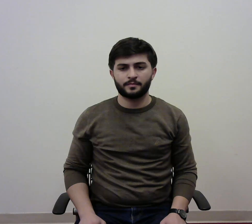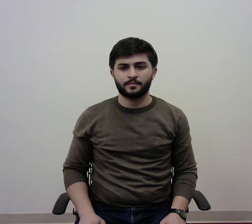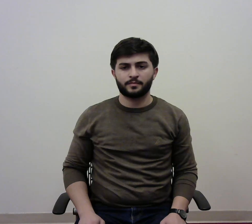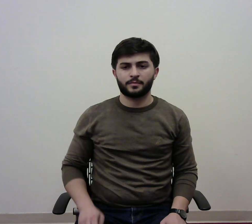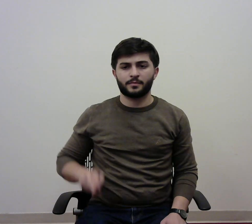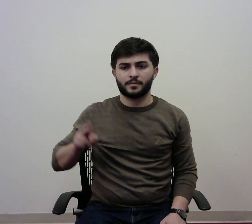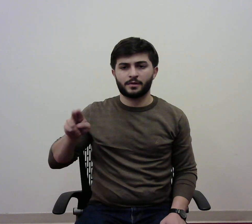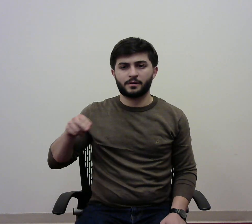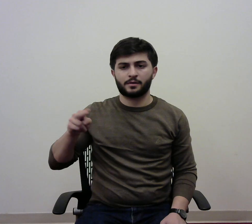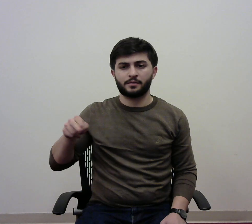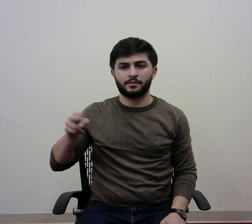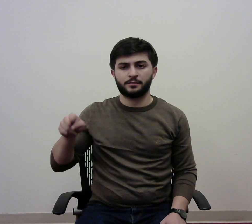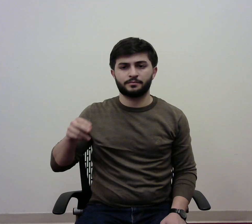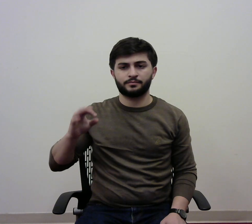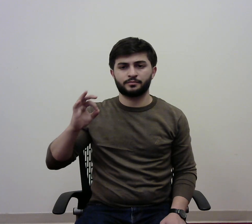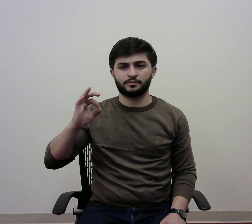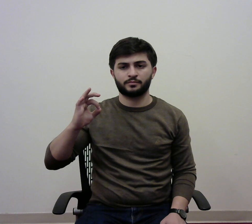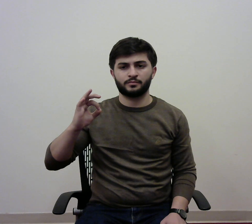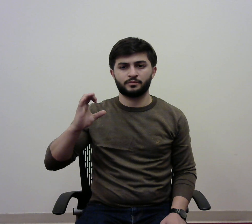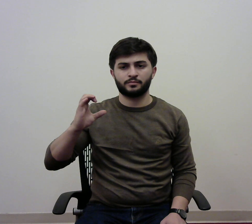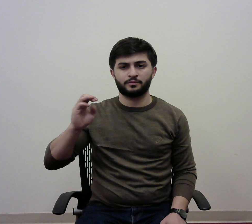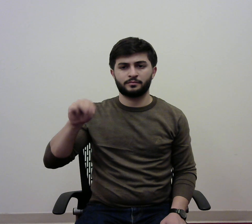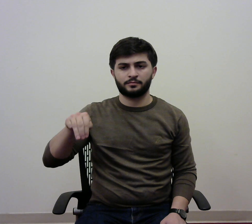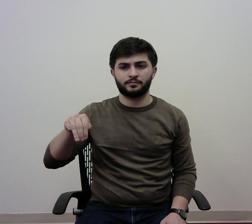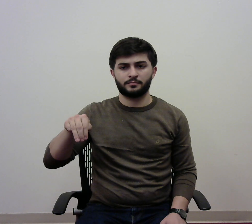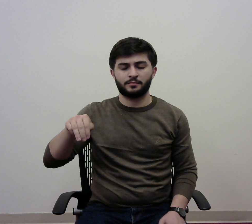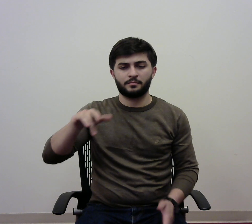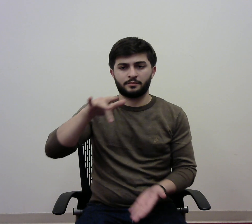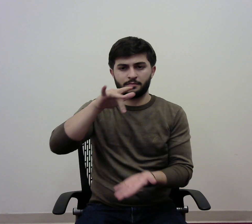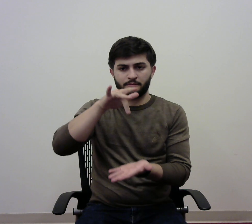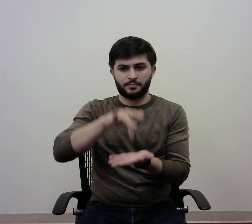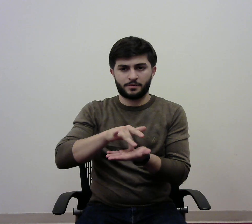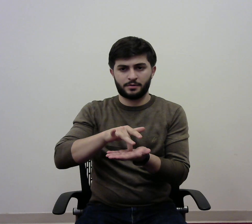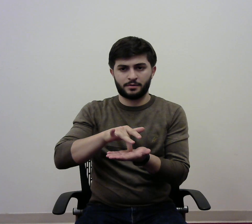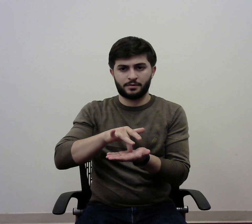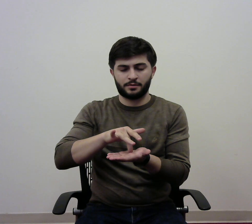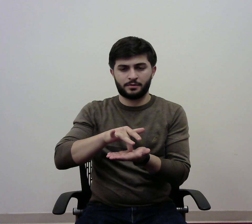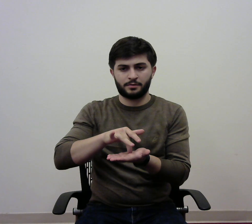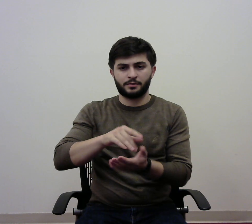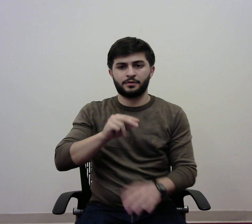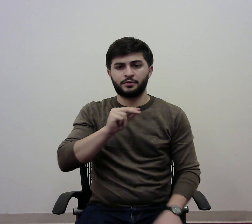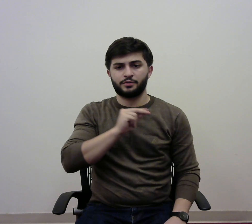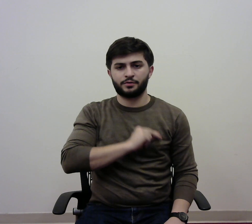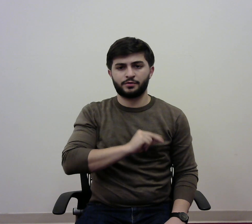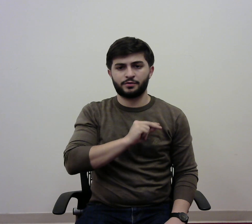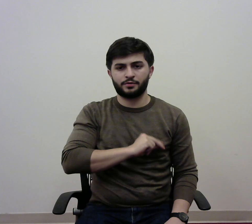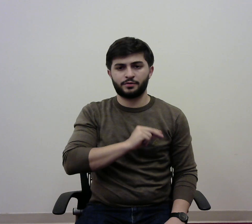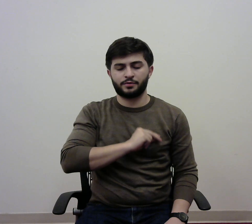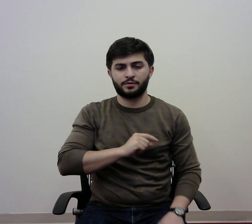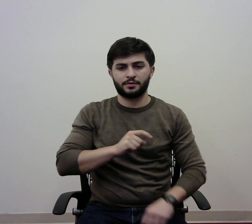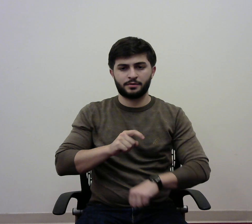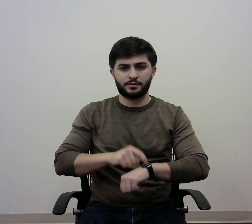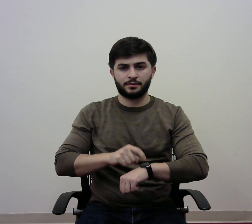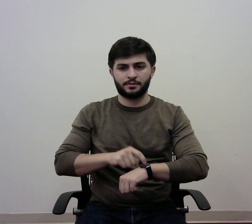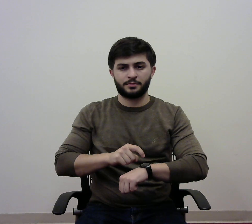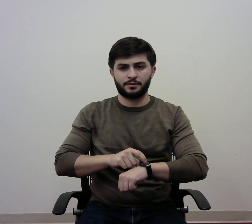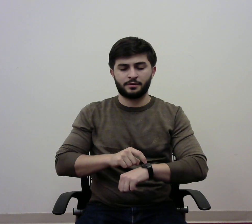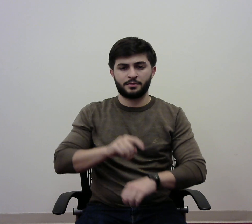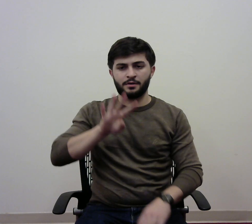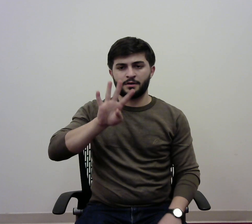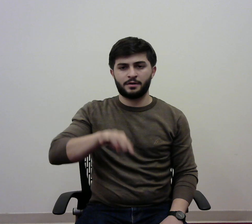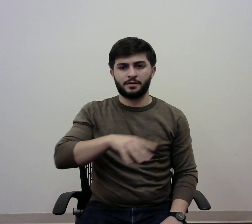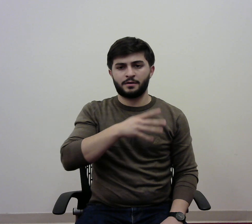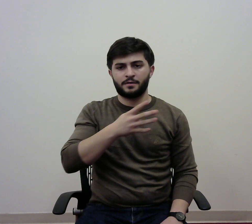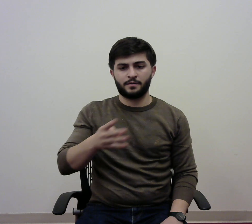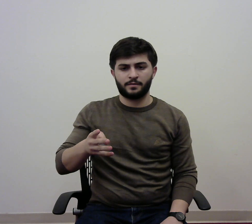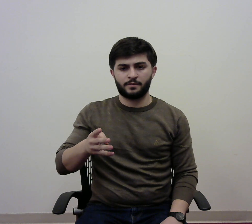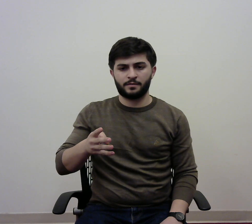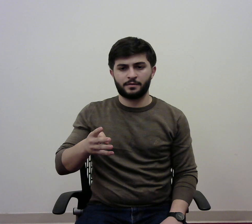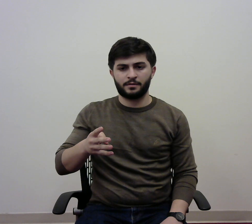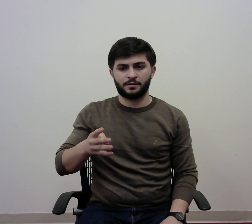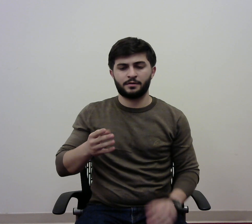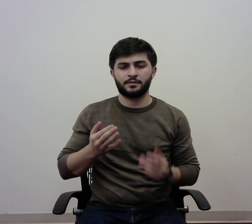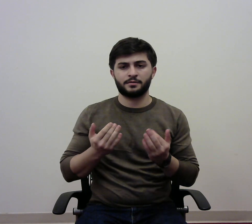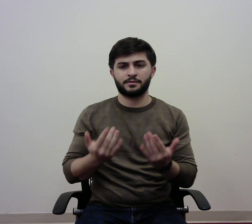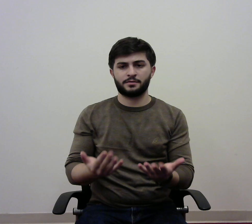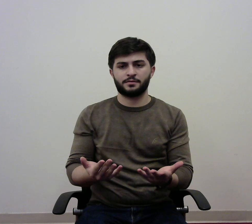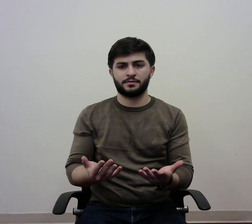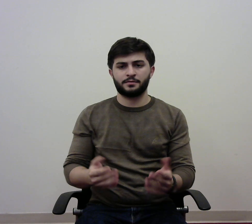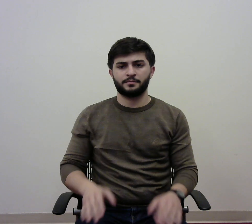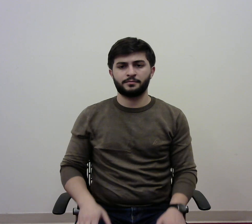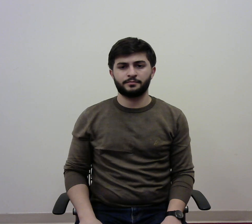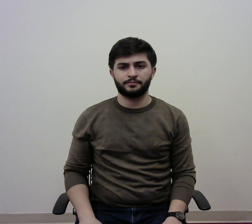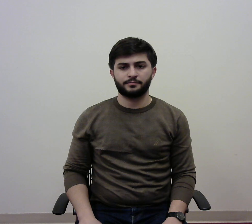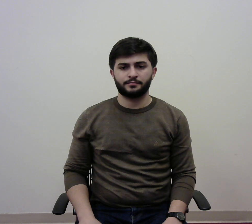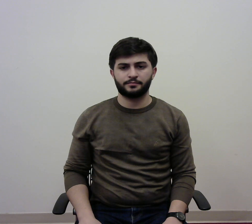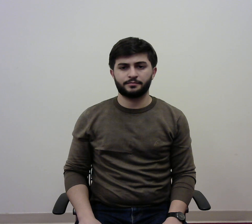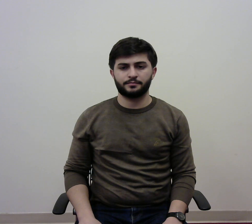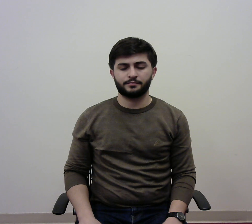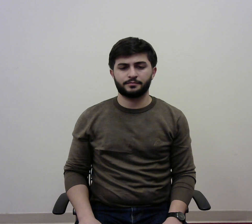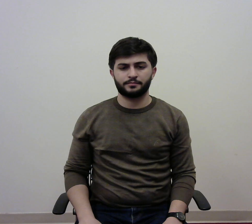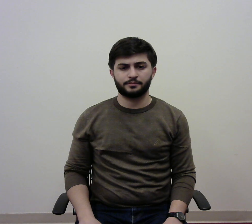DOST Mərkəzlərində iş saatı,qrafiki necədir?